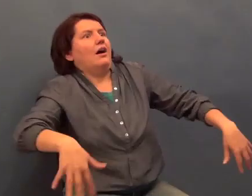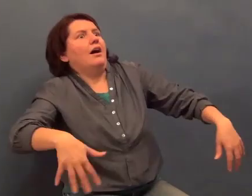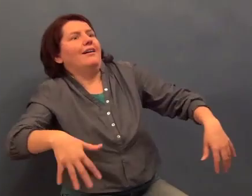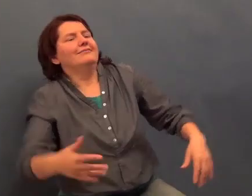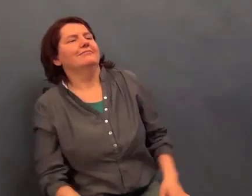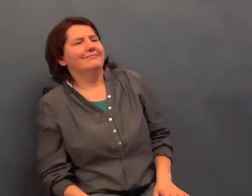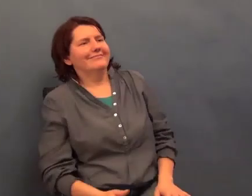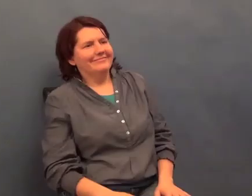Trzęsie się.